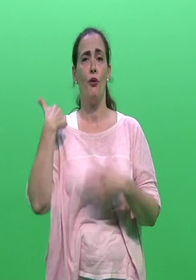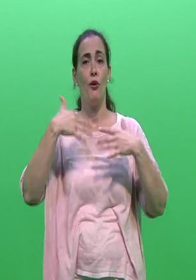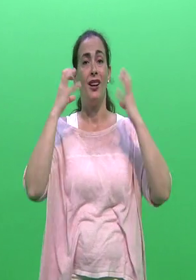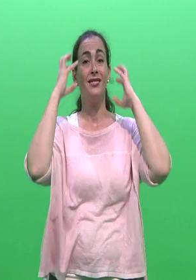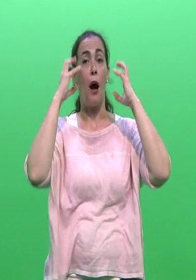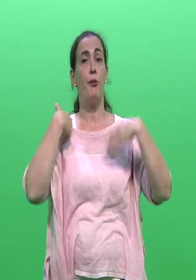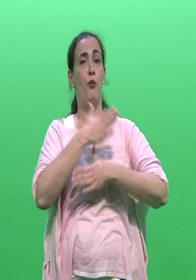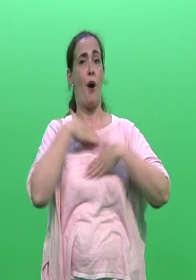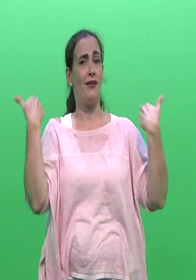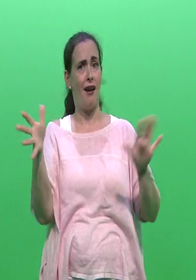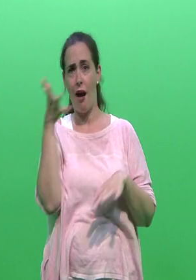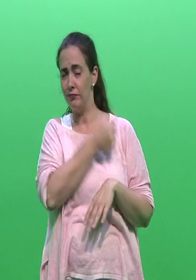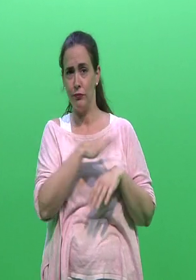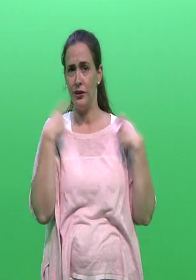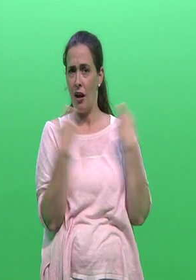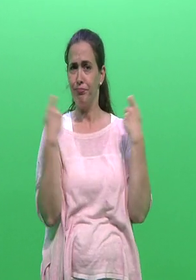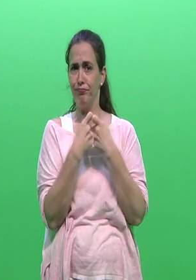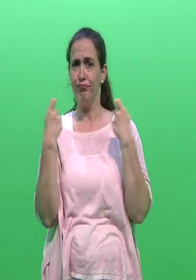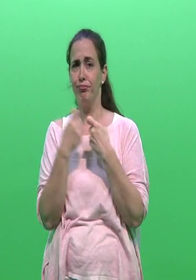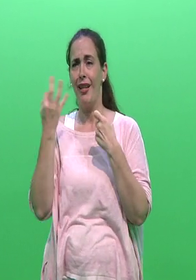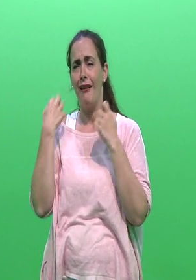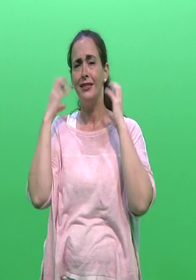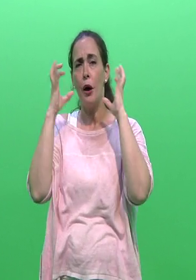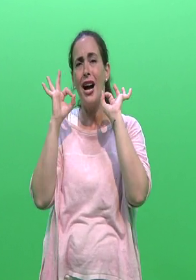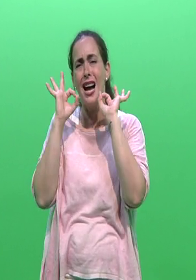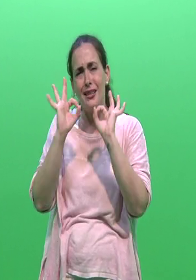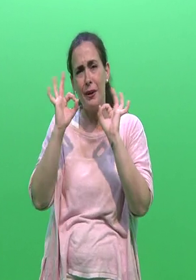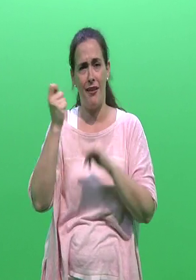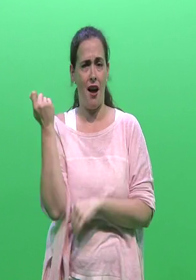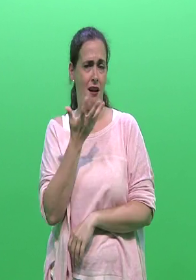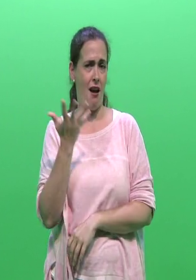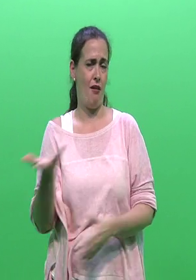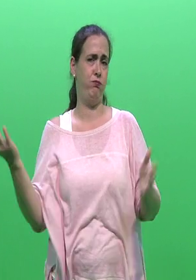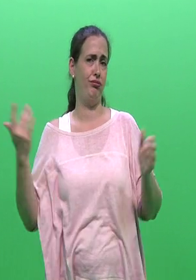No puc fer servir qualsevol xampú, perquè tinc al·lèrgia, he de fer-ne servir un de molt car.